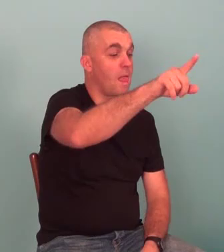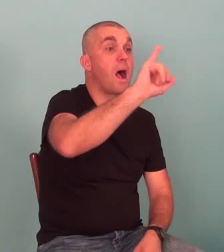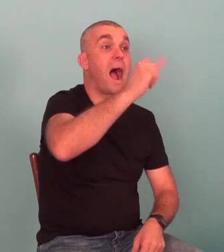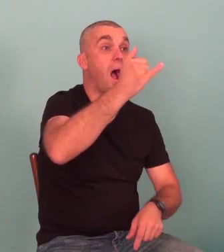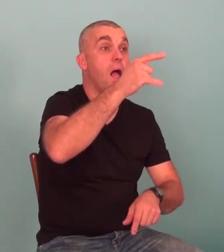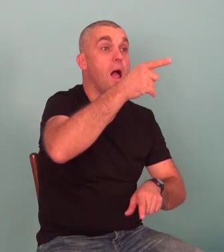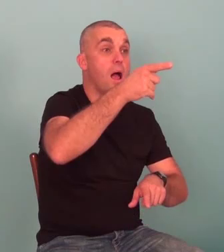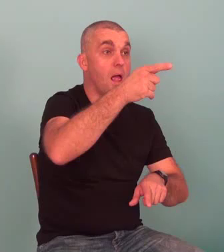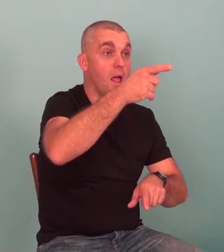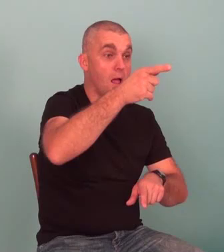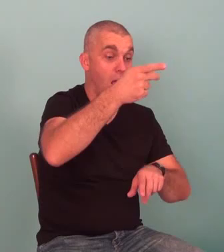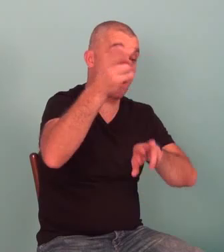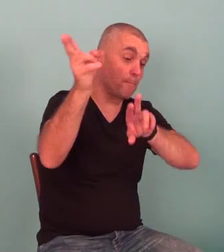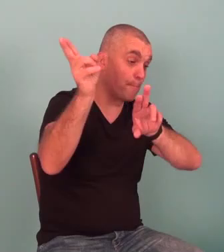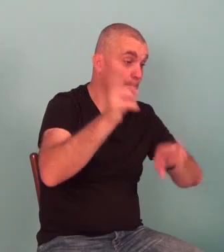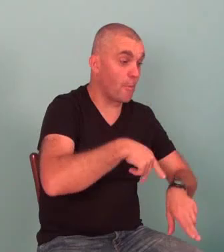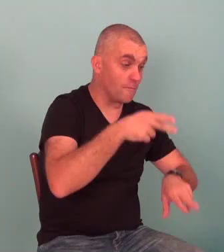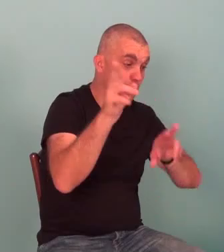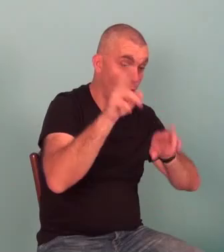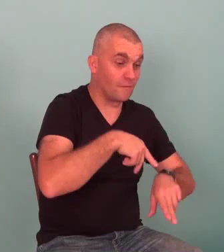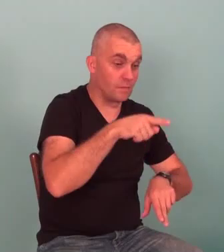Jak wrócisz...